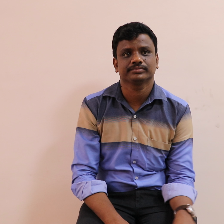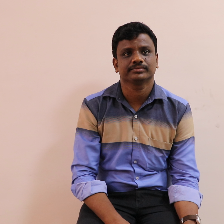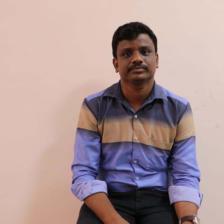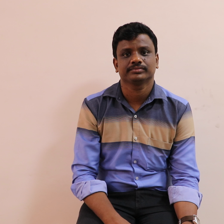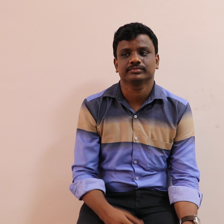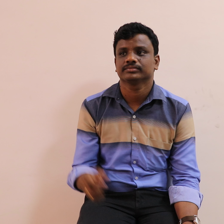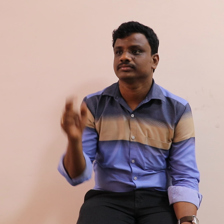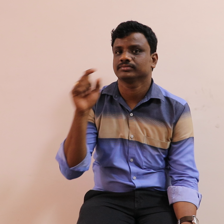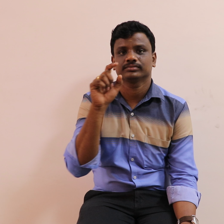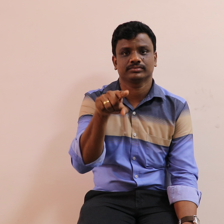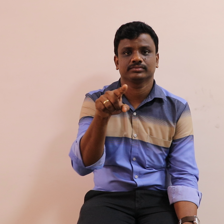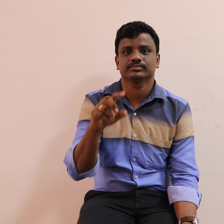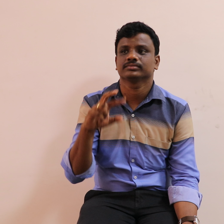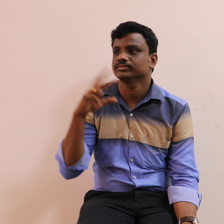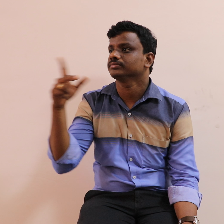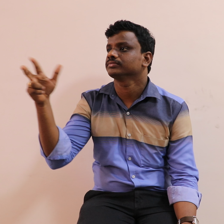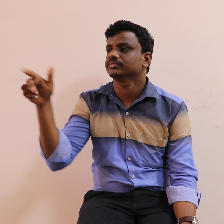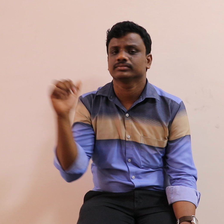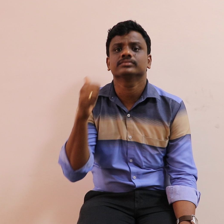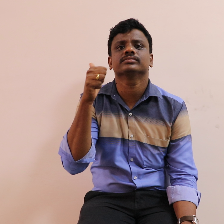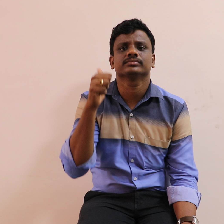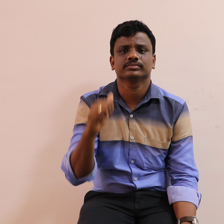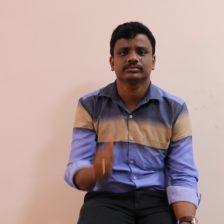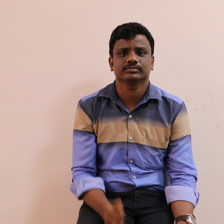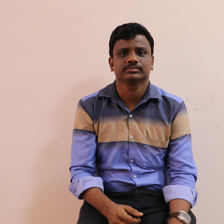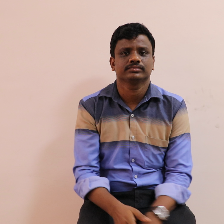what did you tell him